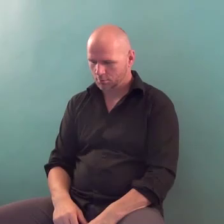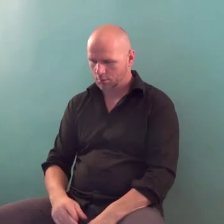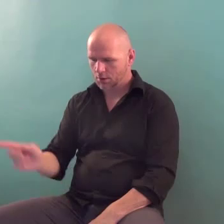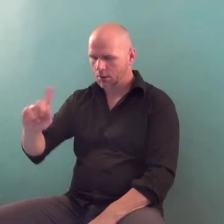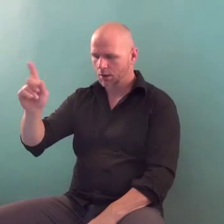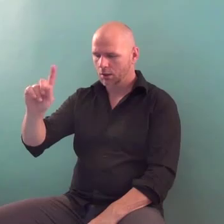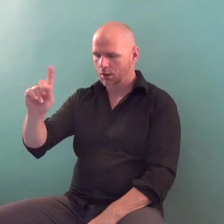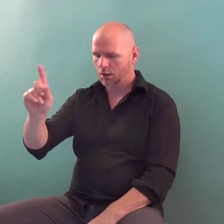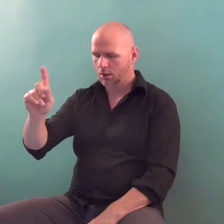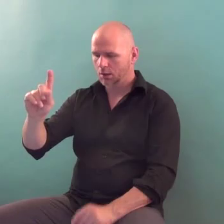Nie.